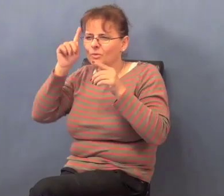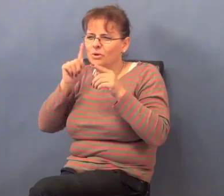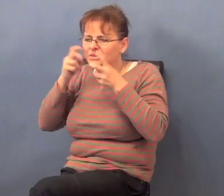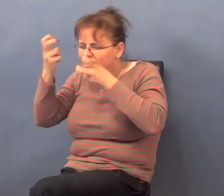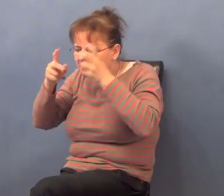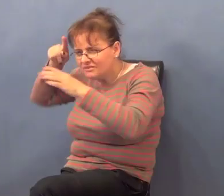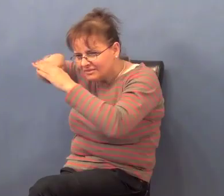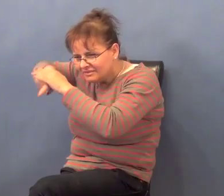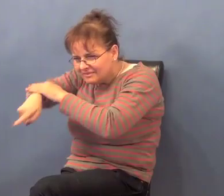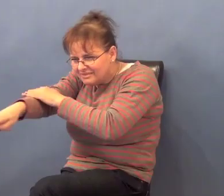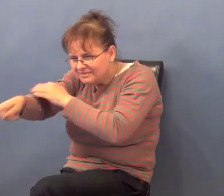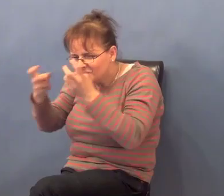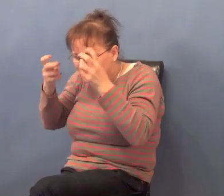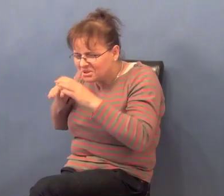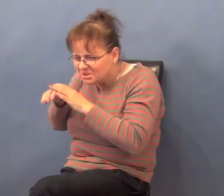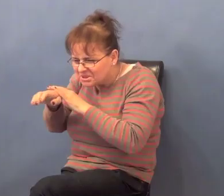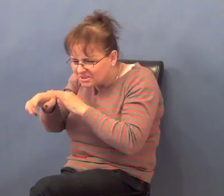Chłopak szukał i włożył rękę do nory pod ziemią.